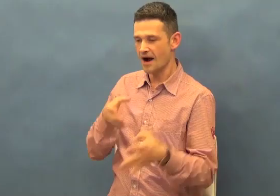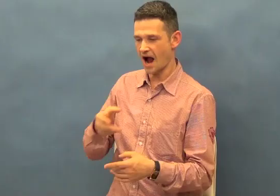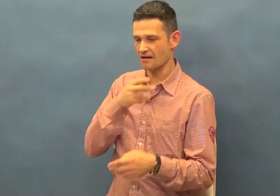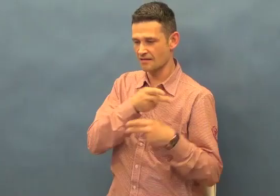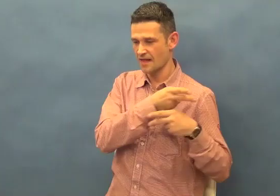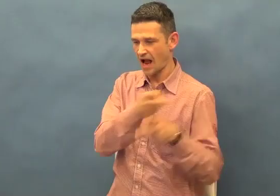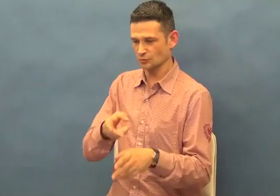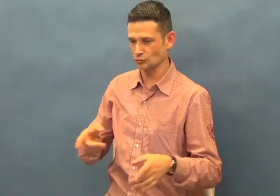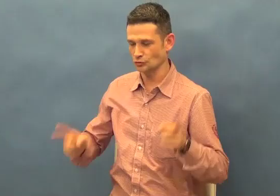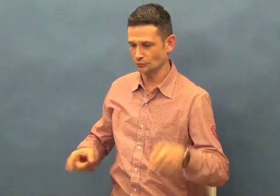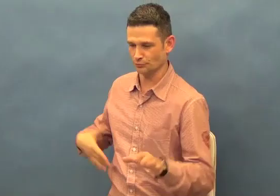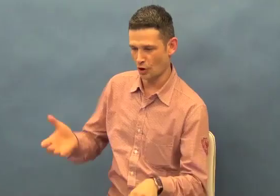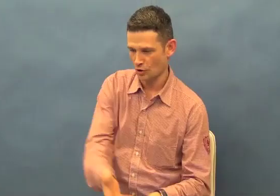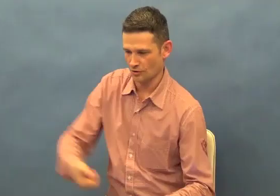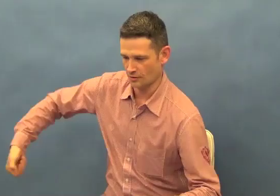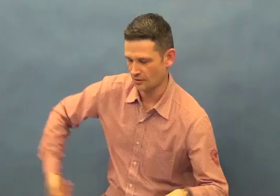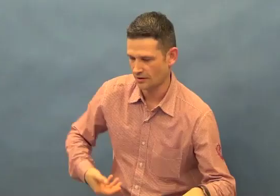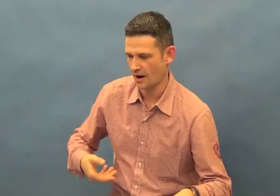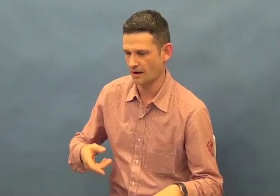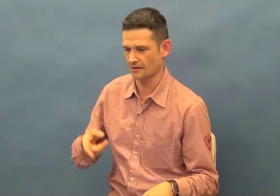Ktoś biegnie szybko za taksówką.